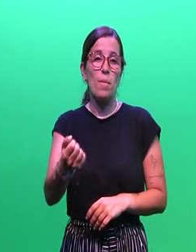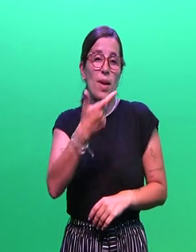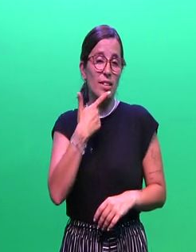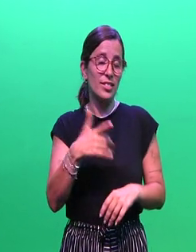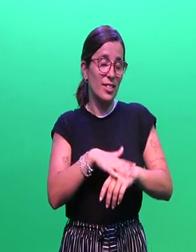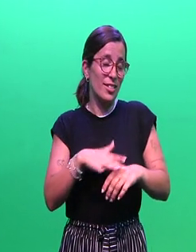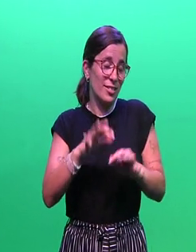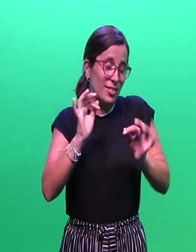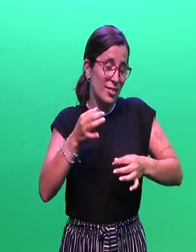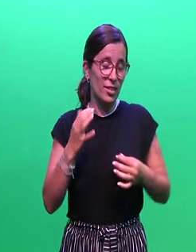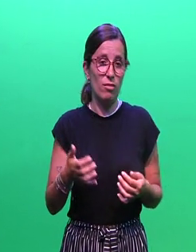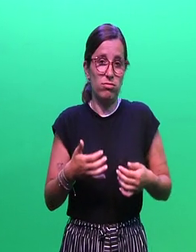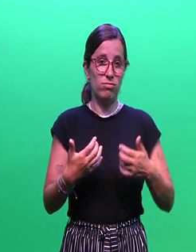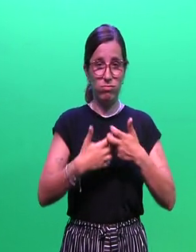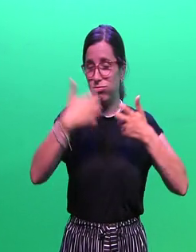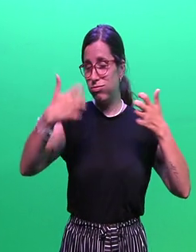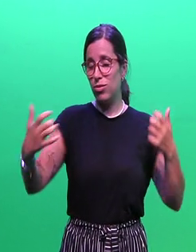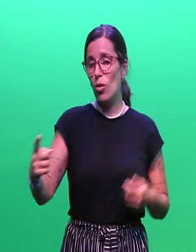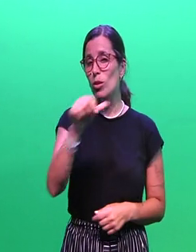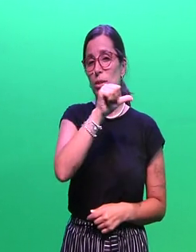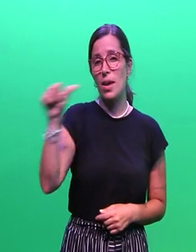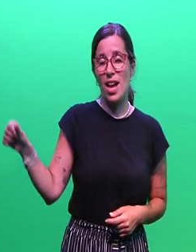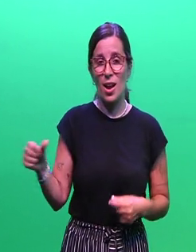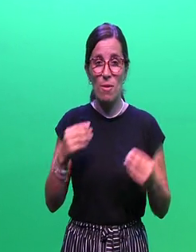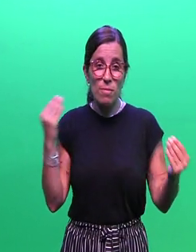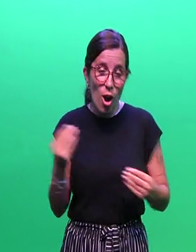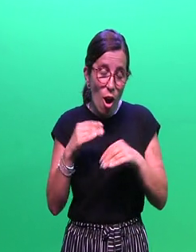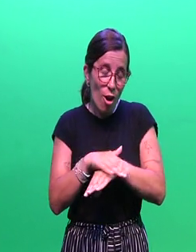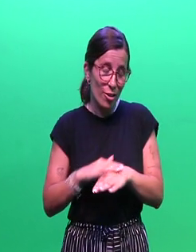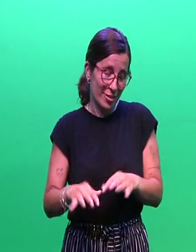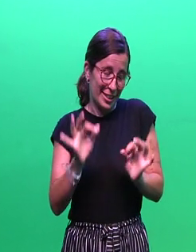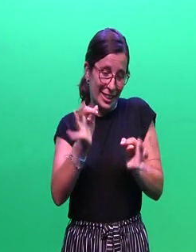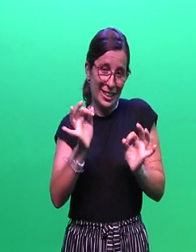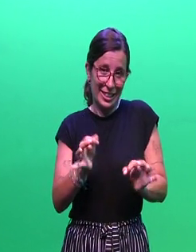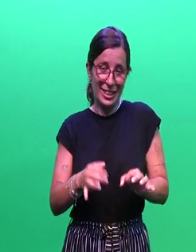Em prenc pastilles per la pell, ja porto una setmana i he millorat.